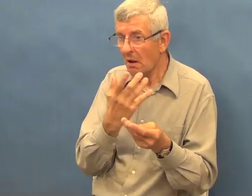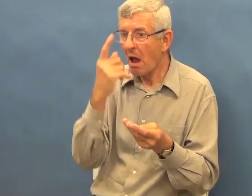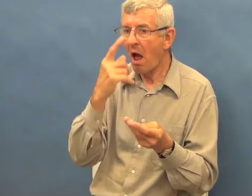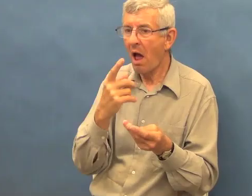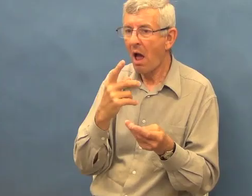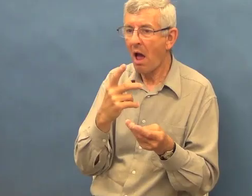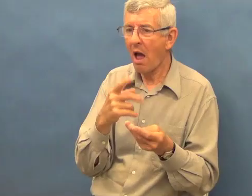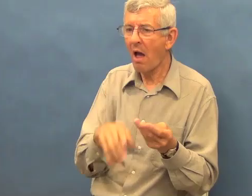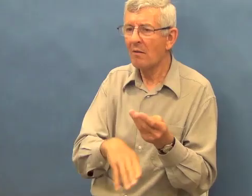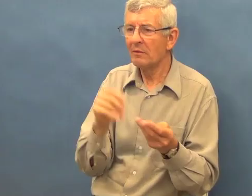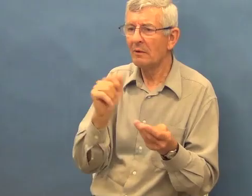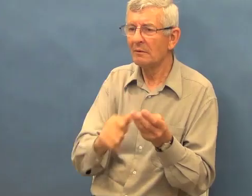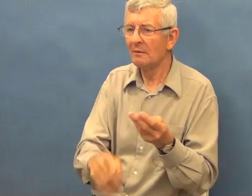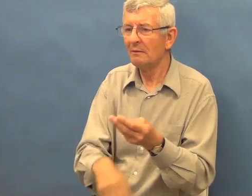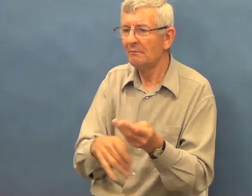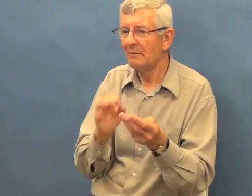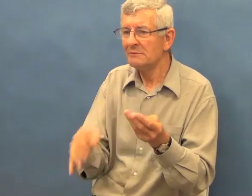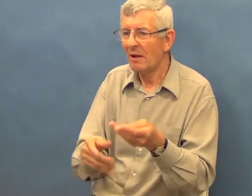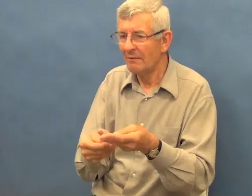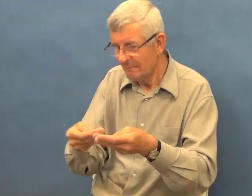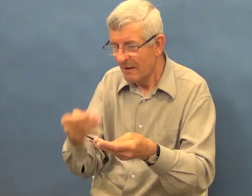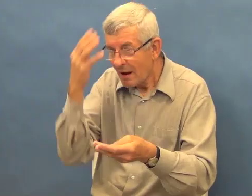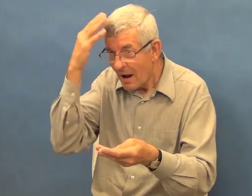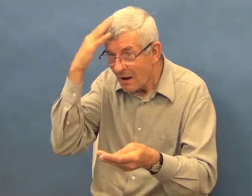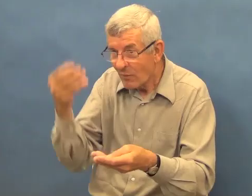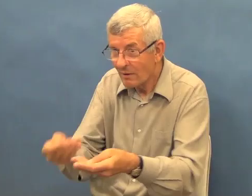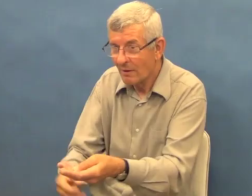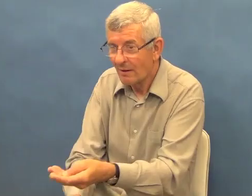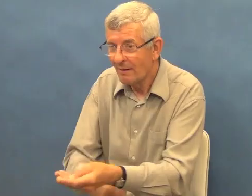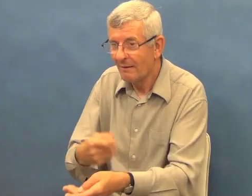Czy jest złodziejem? On oddał chłopcu zgubiony kapelusz i dostał w zamian trzy gruszki.